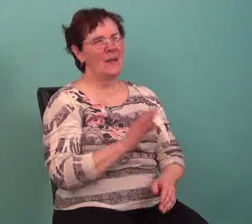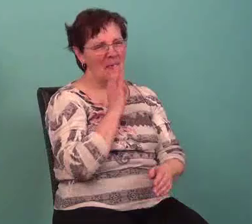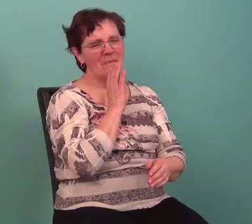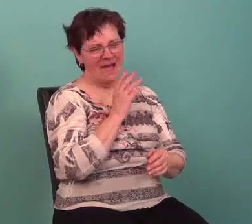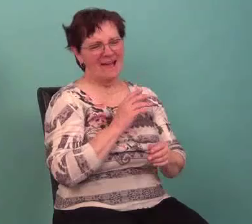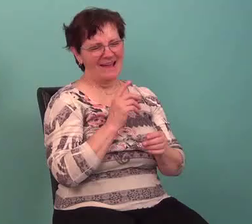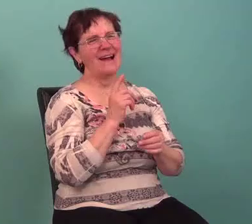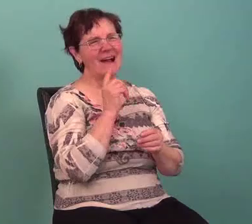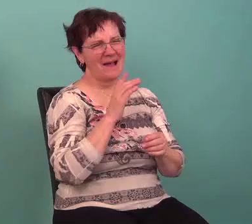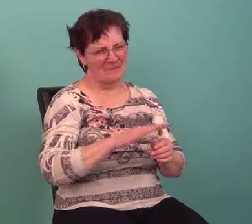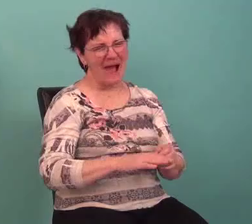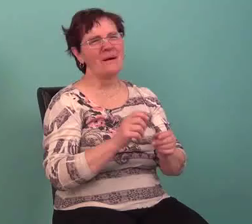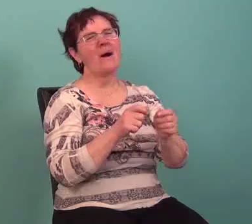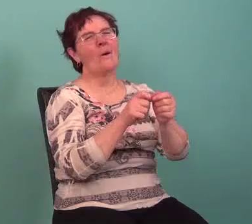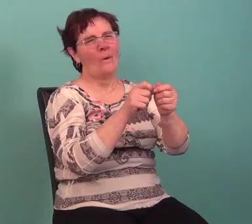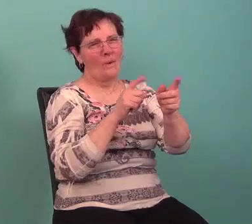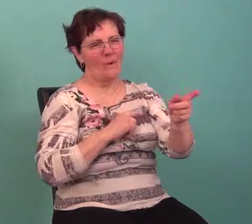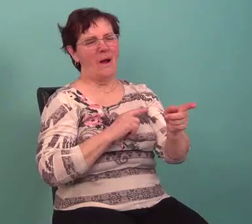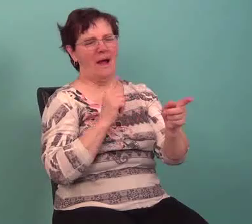Chyba mały chłopak strzela z łuku.